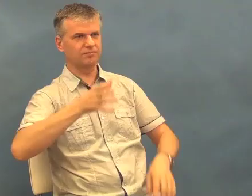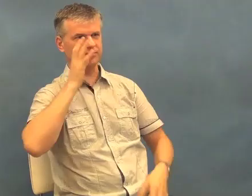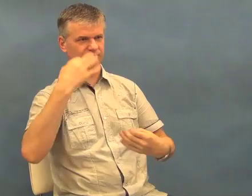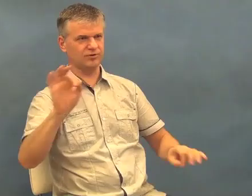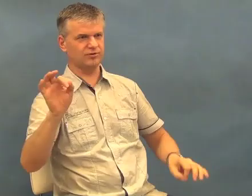Wolno.